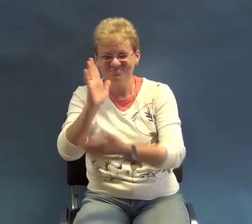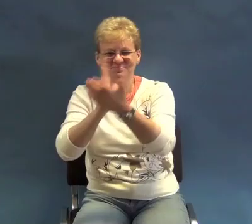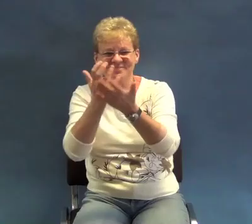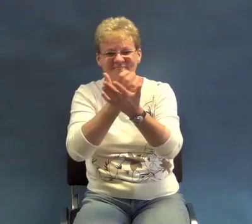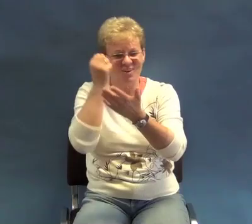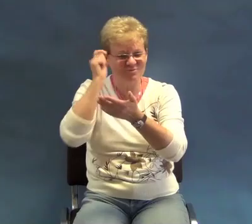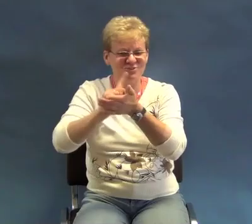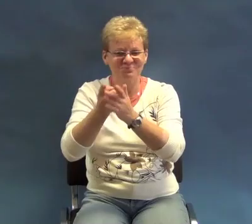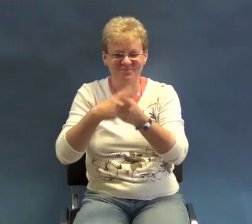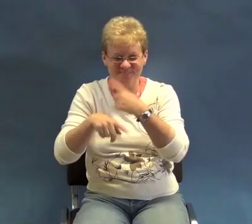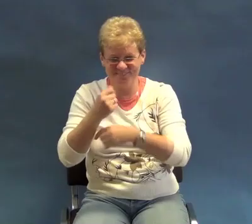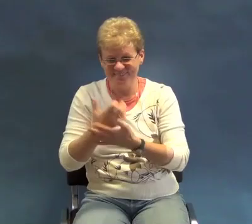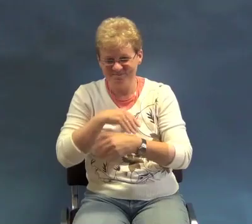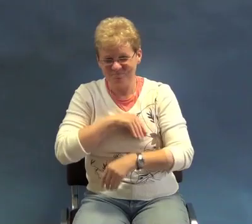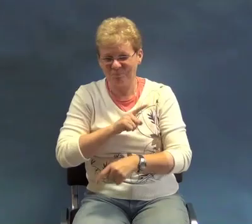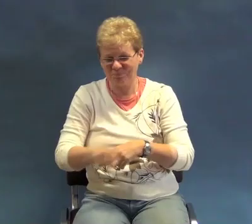Charlie Chaplin stracił możliwość szybkiego zarobku na wymianie szyb w rozbitych oknach.